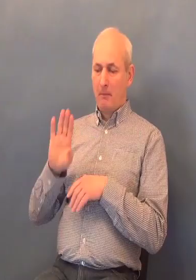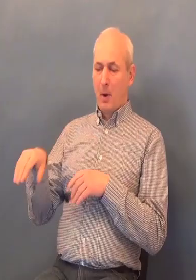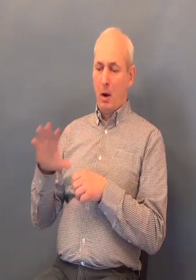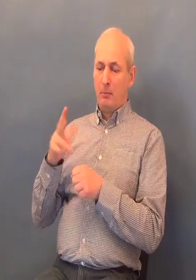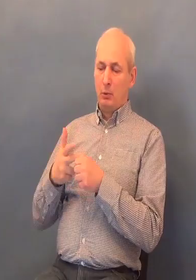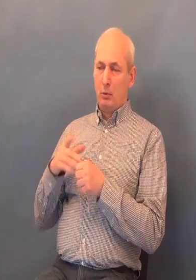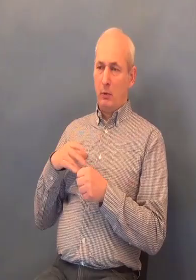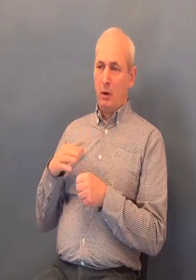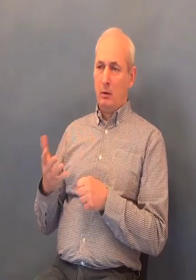Po piątej trzydzieści mam wolne.